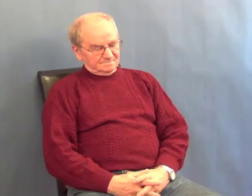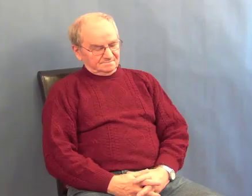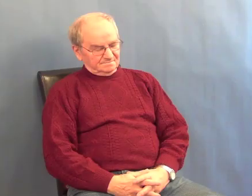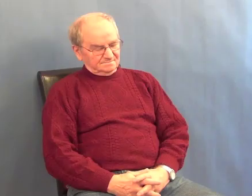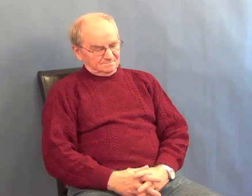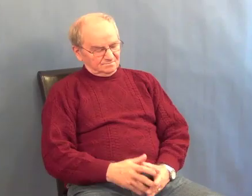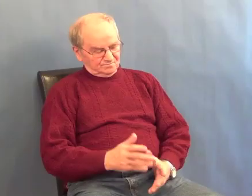Już.